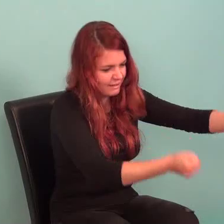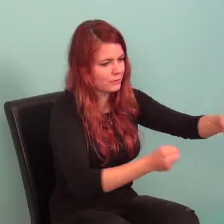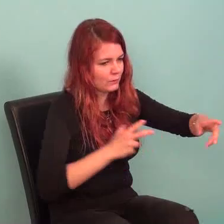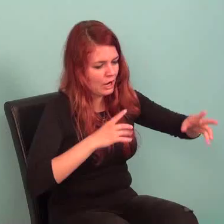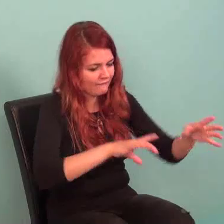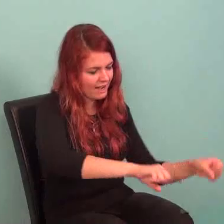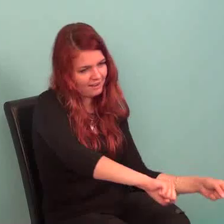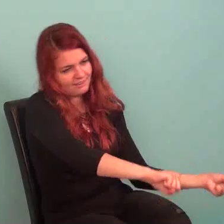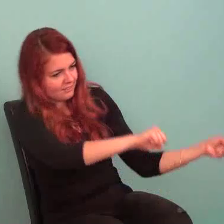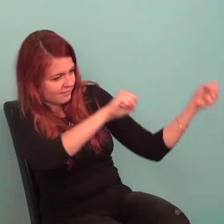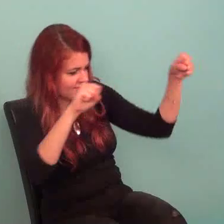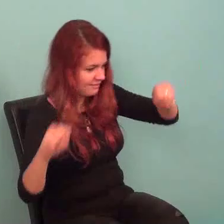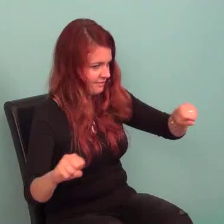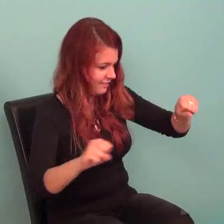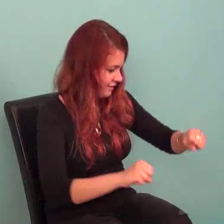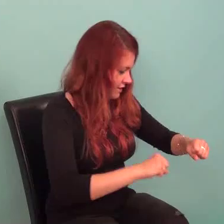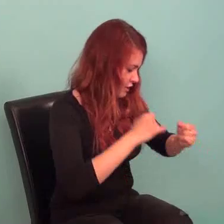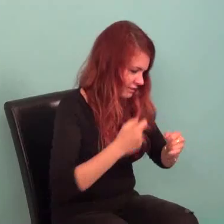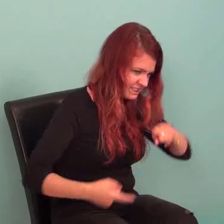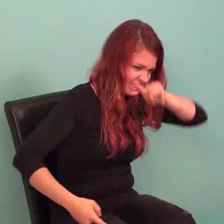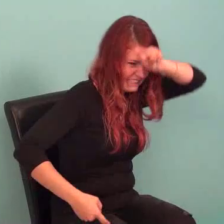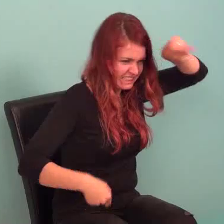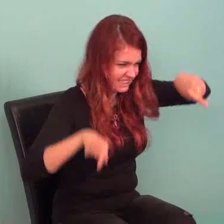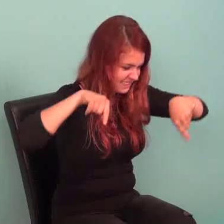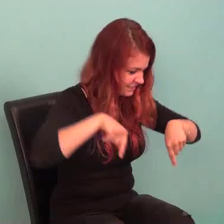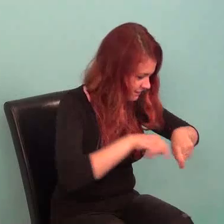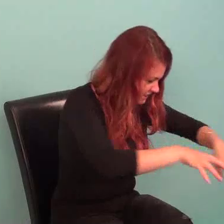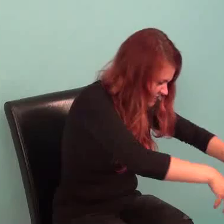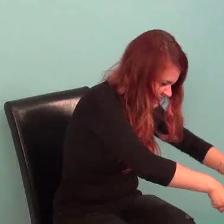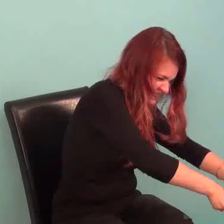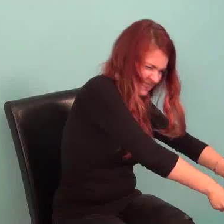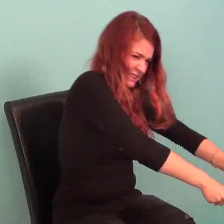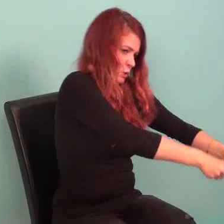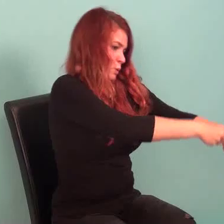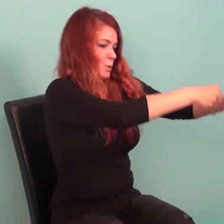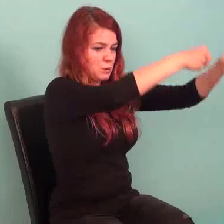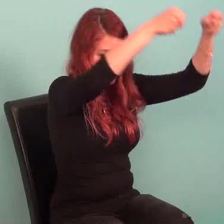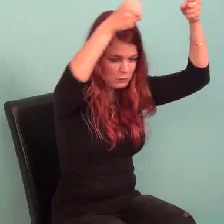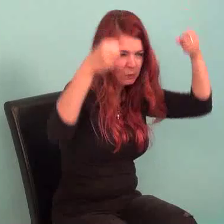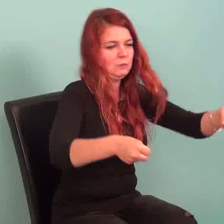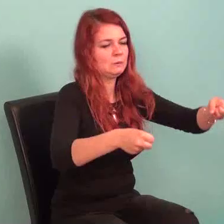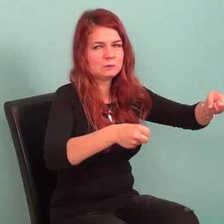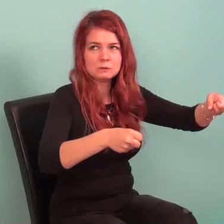Podnosi rower, wchodzi na niego, podnosi kosz i stawia go na ramę.